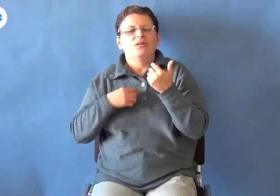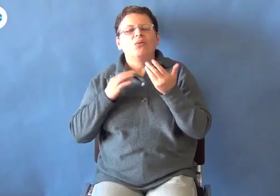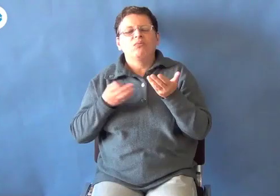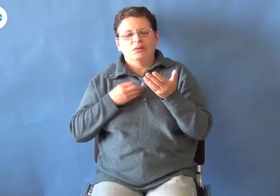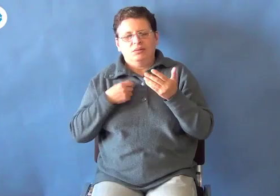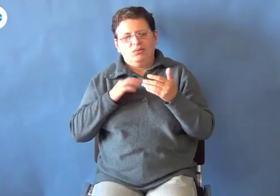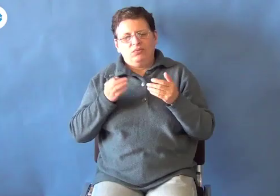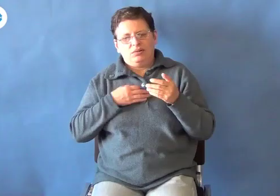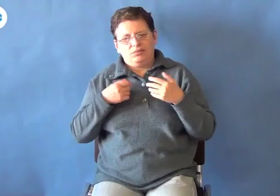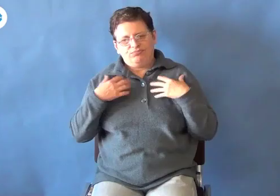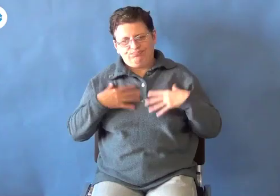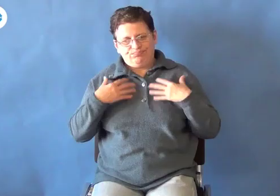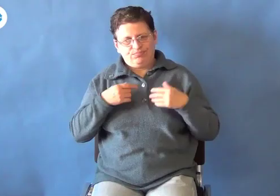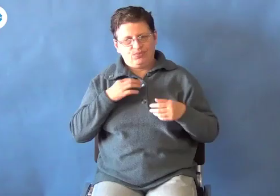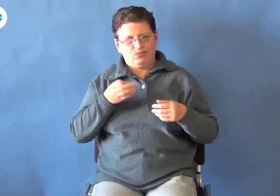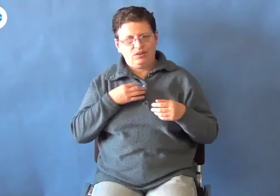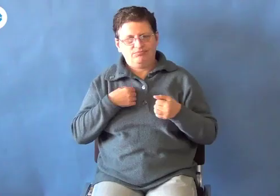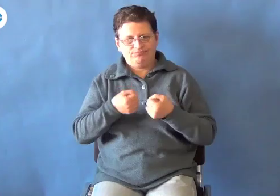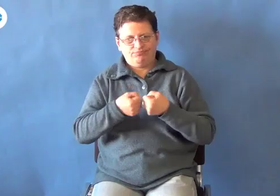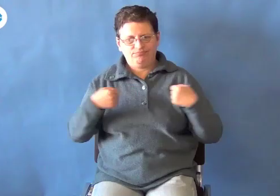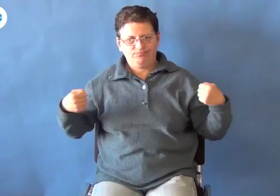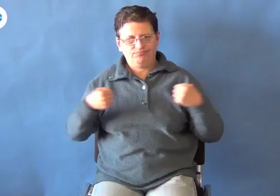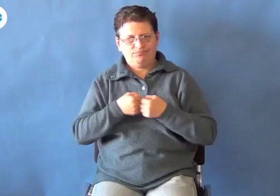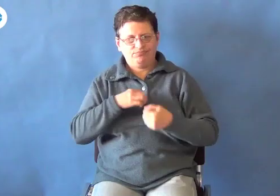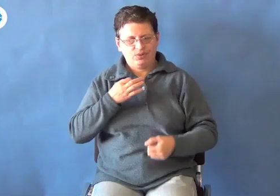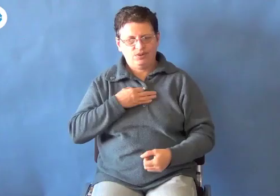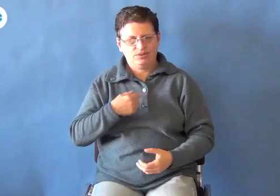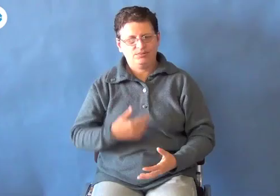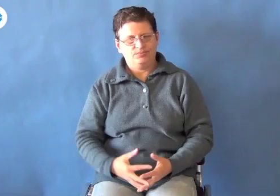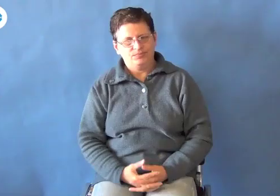Ja mam własną wannę.